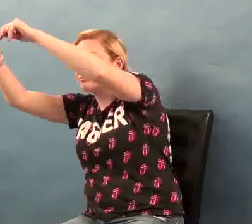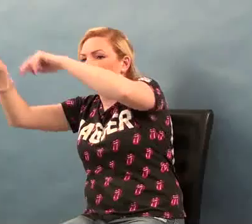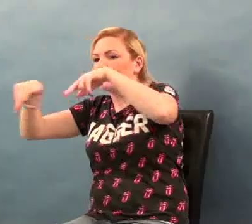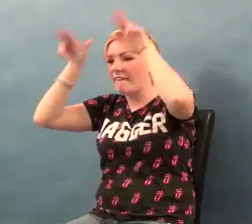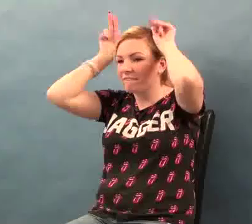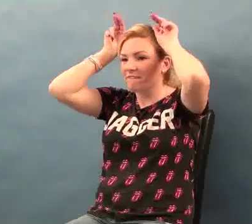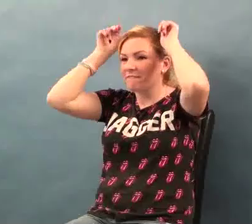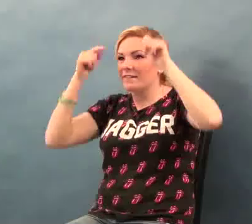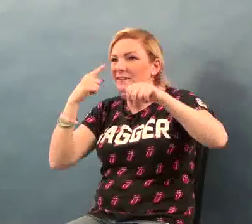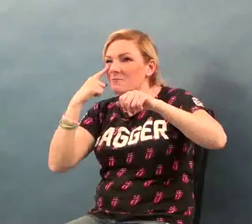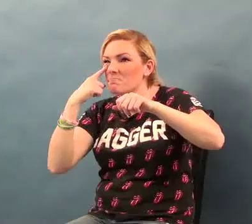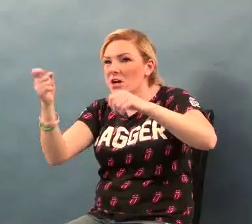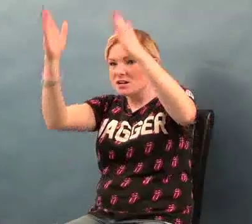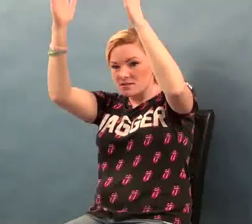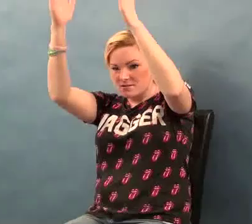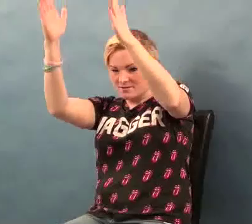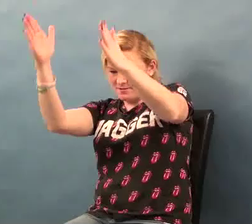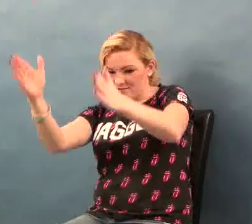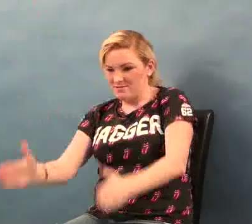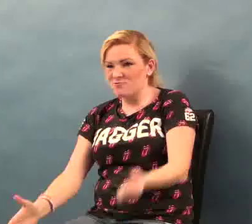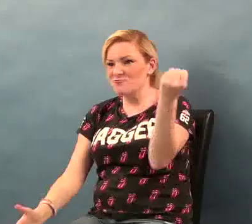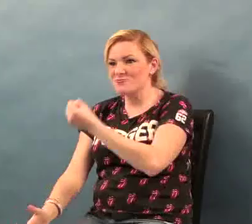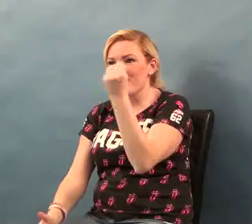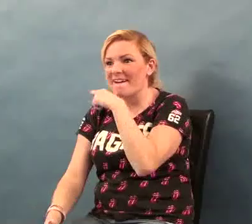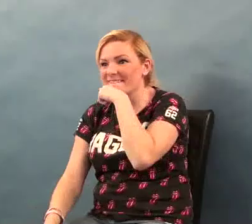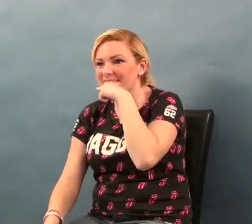Królik zauważył długie, intensywnie czerwone ubranie.